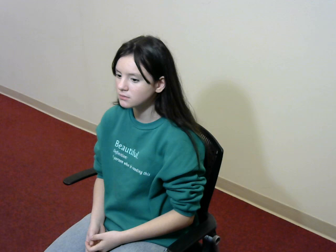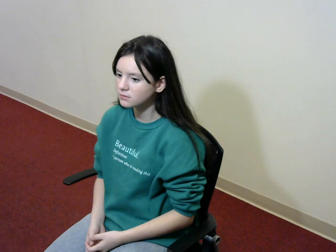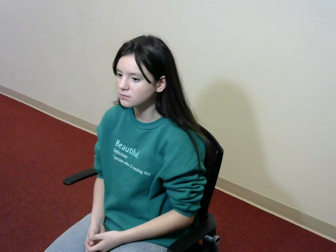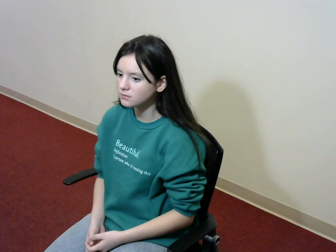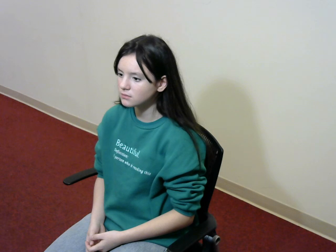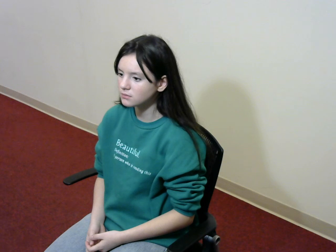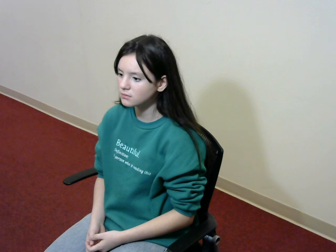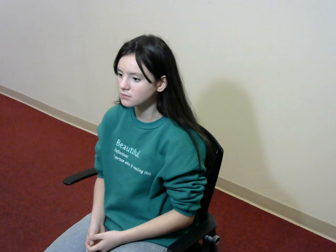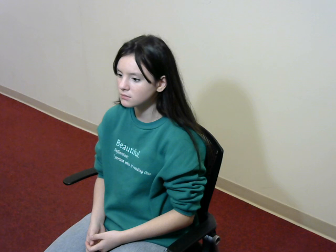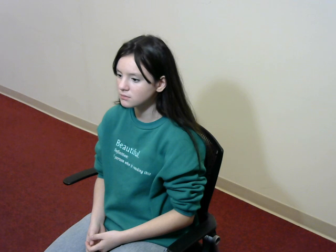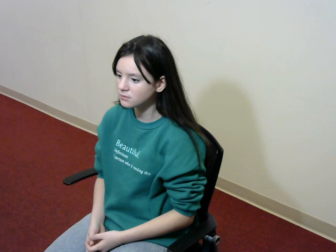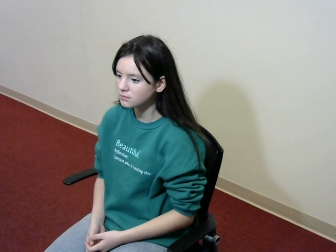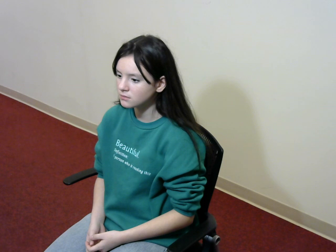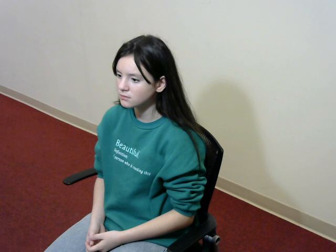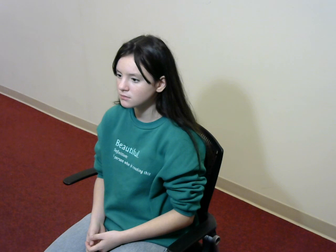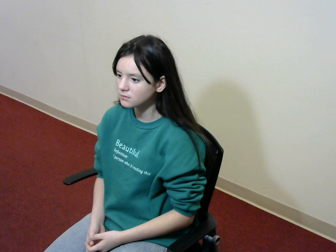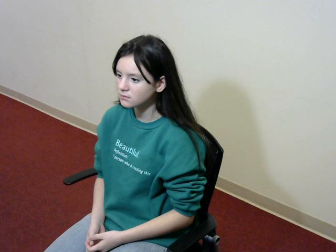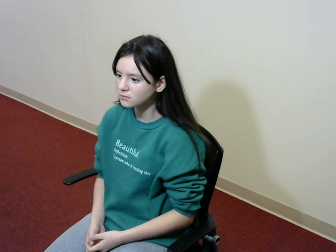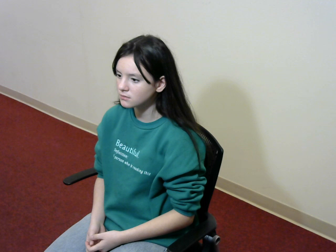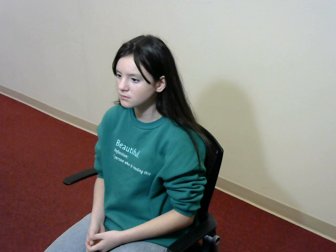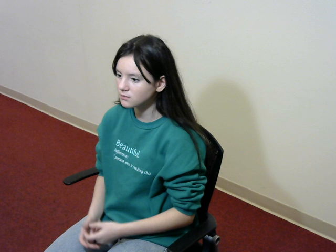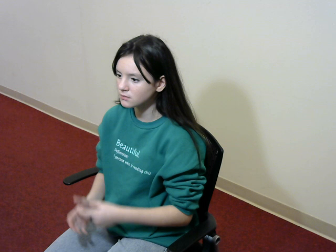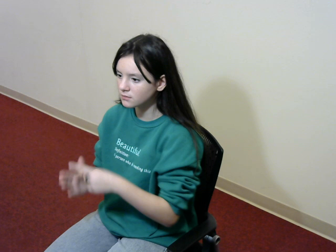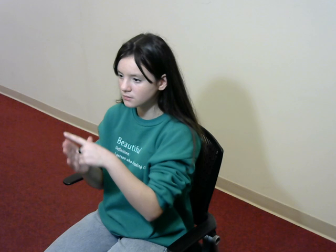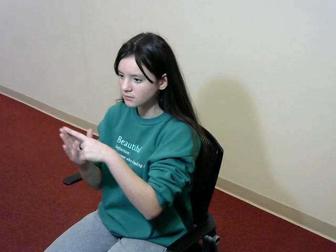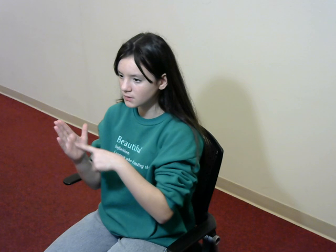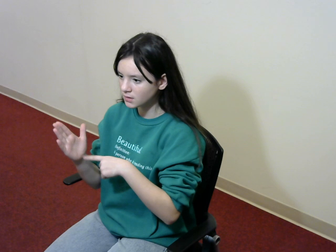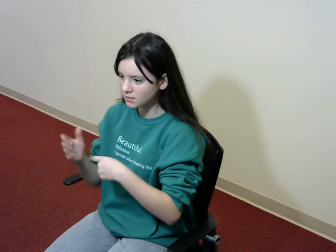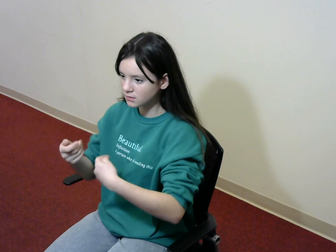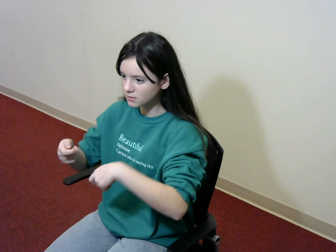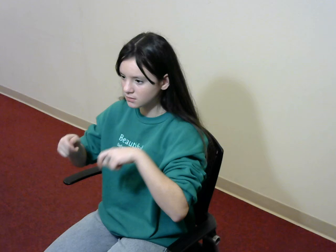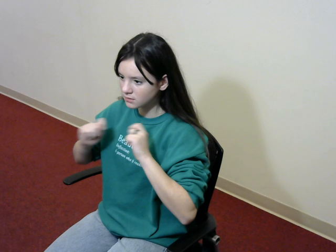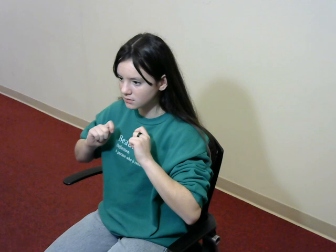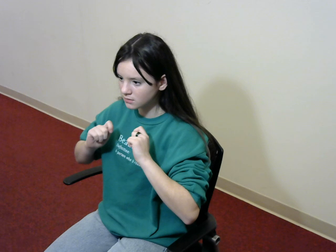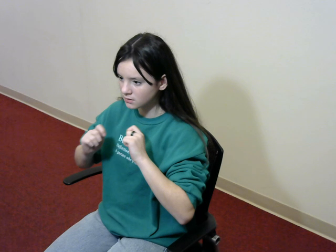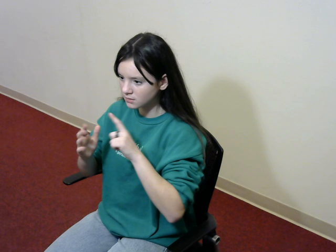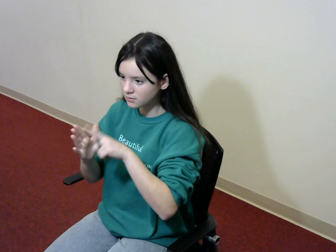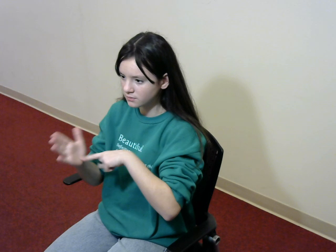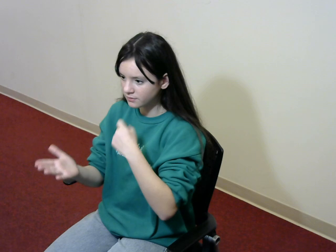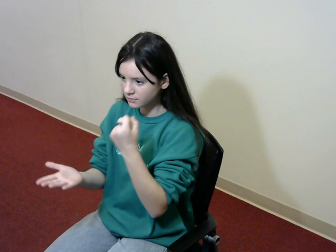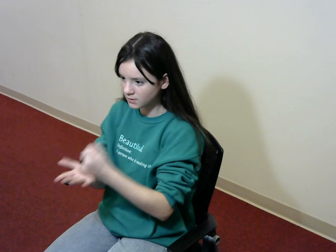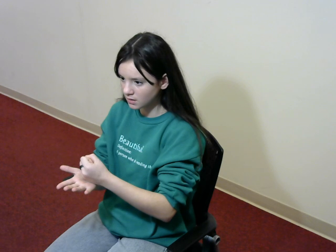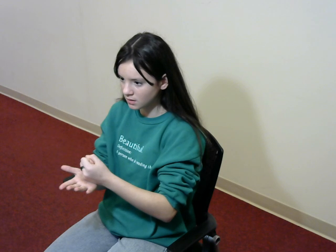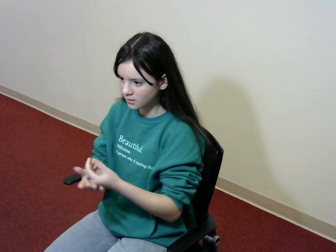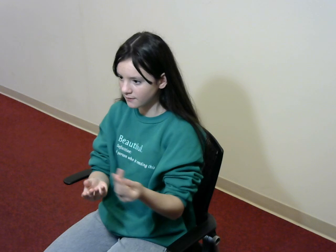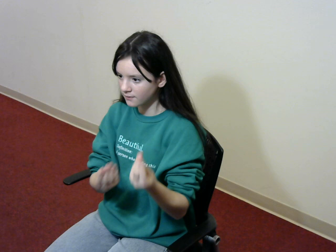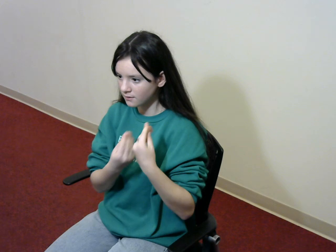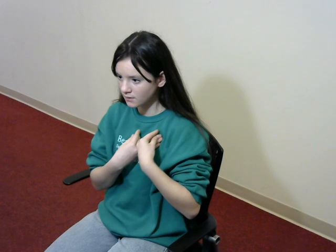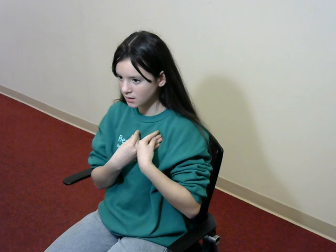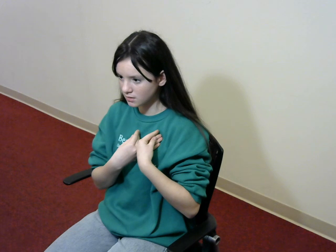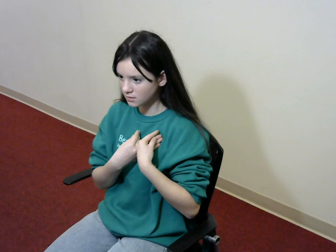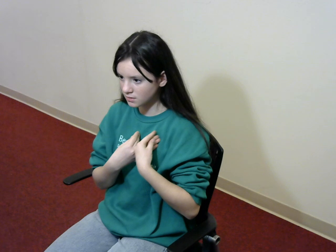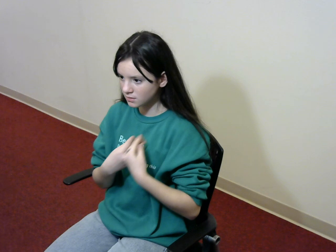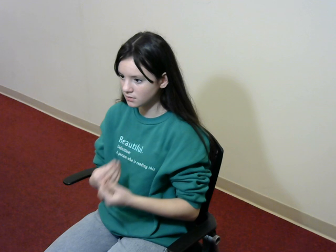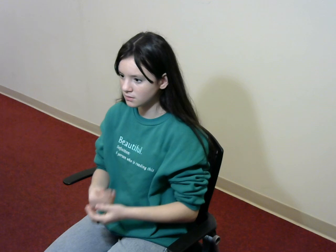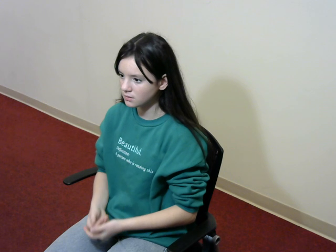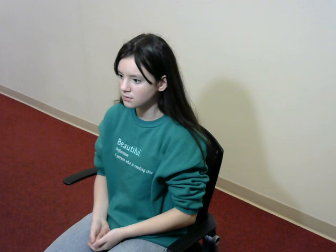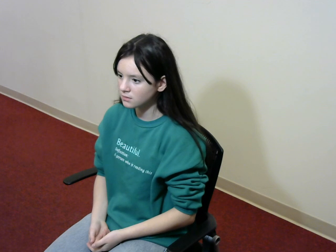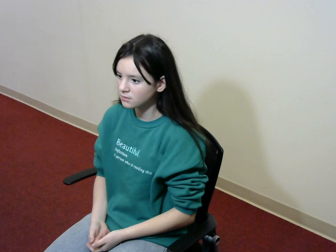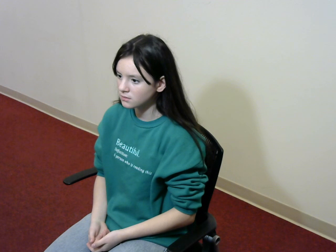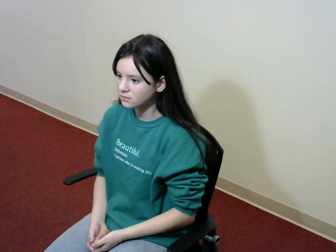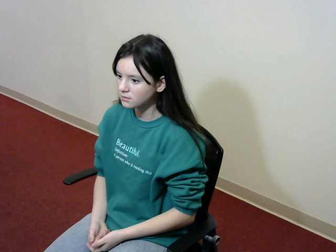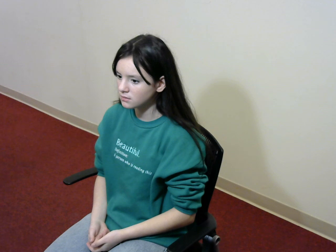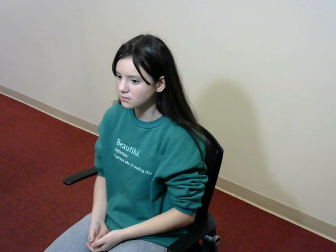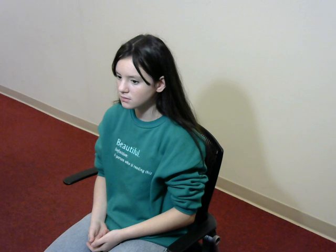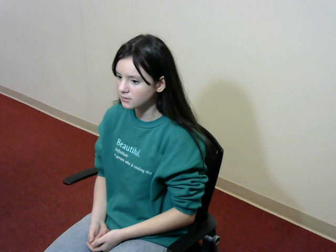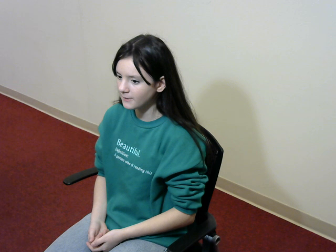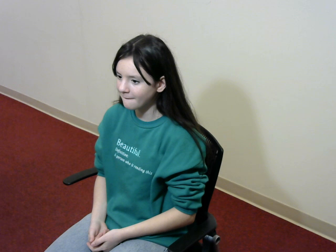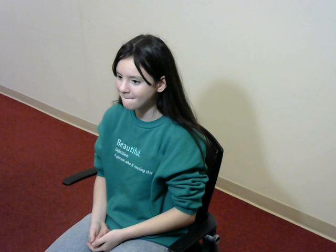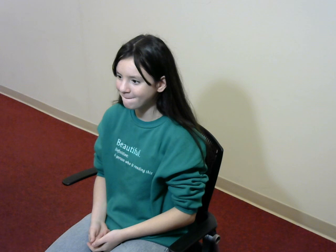Etibarnamə notariusda verilir